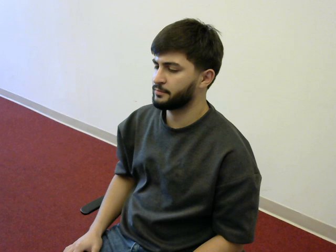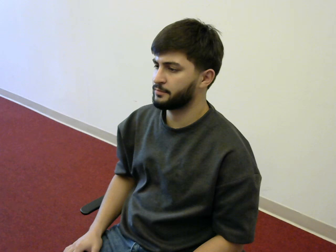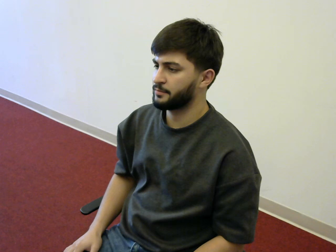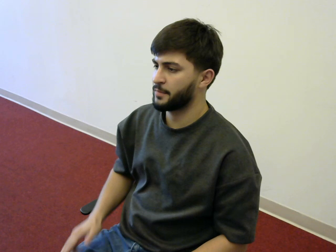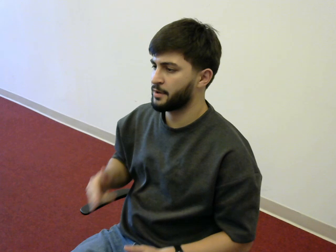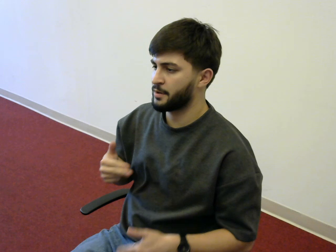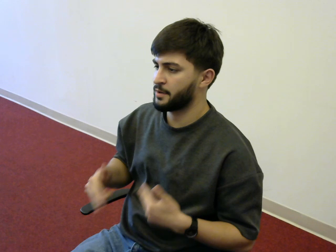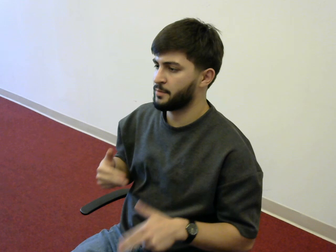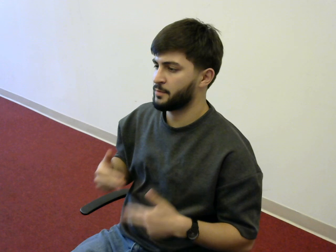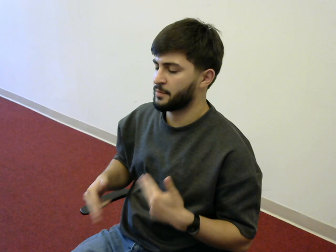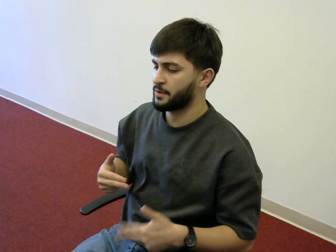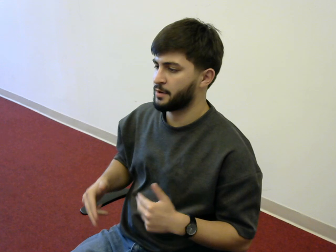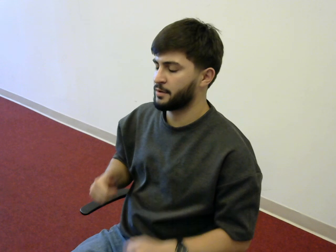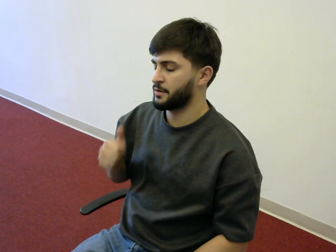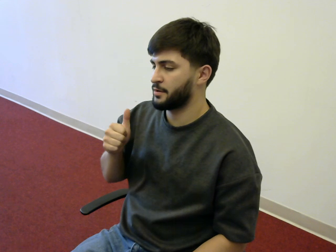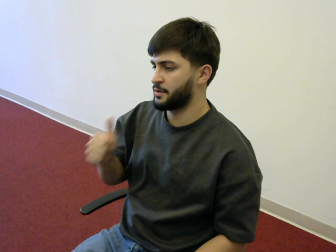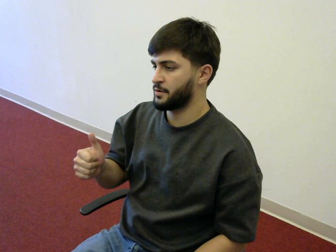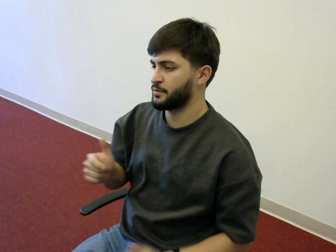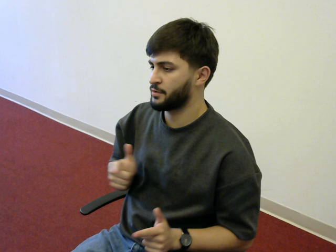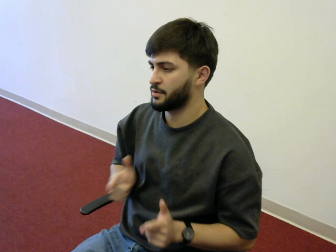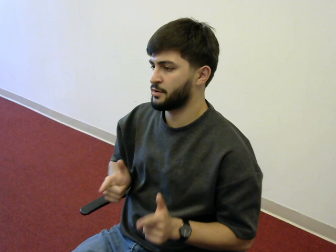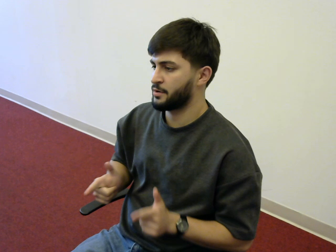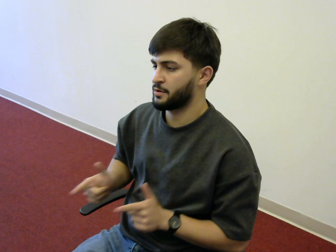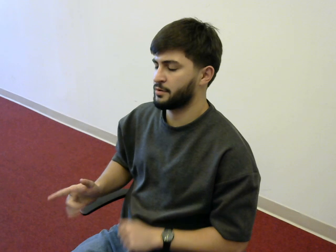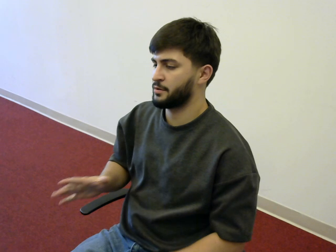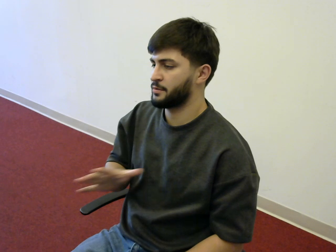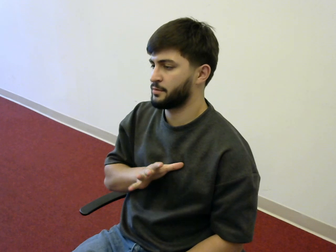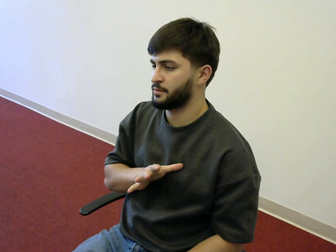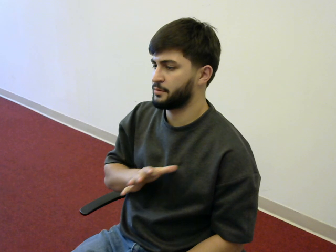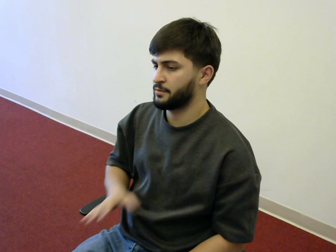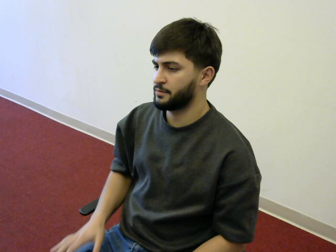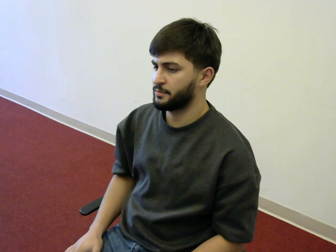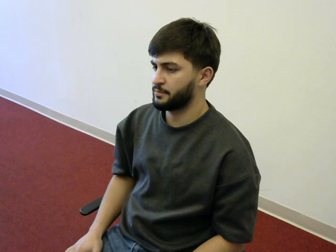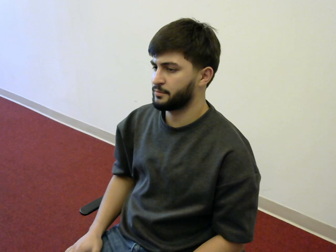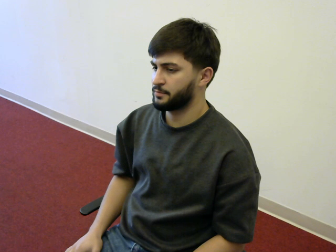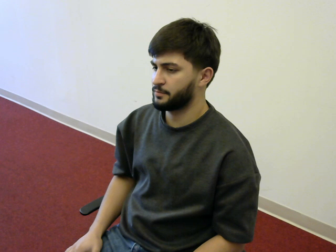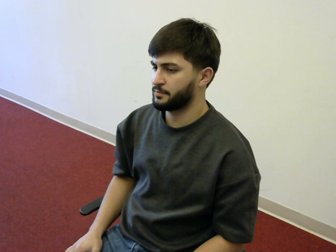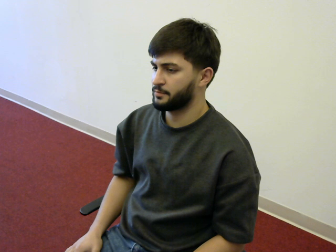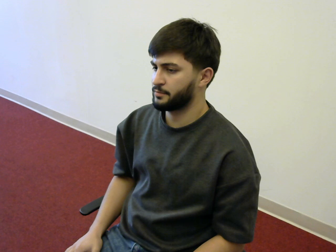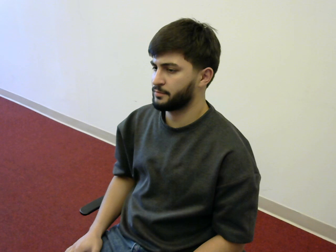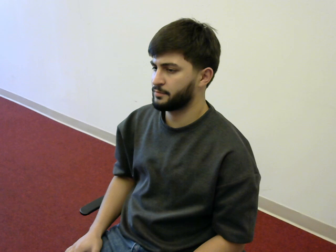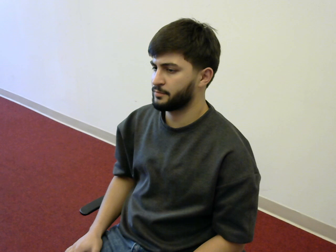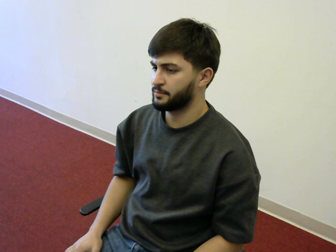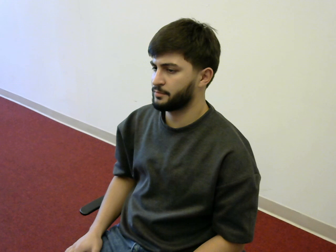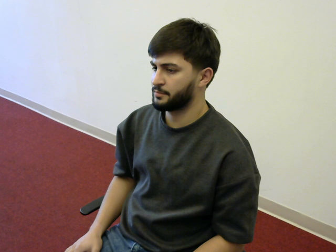İmtahana yaxşı hazırlaşmışam